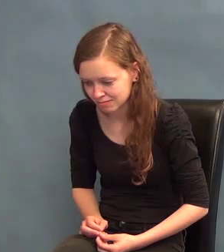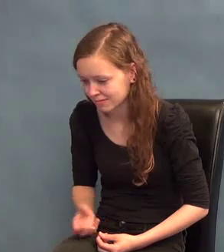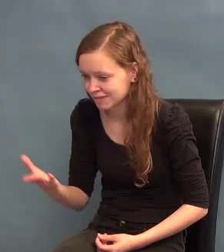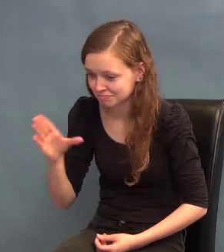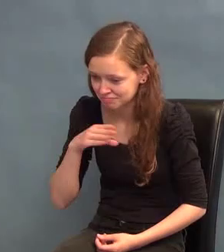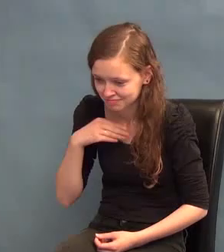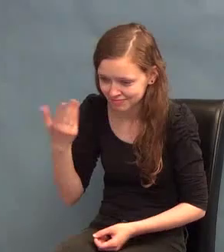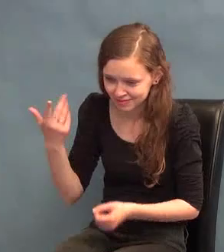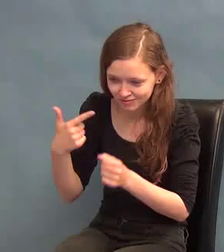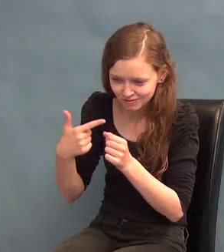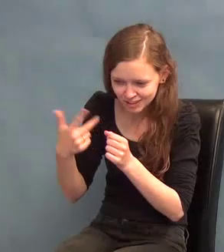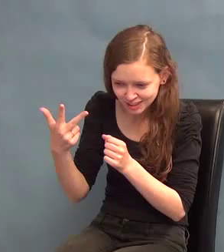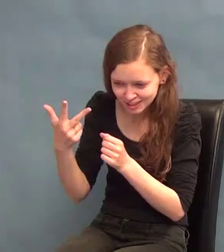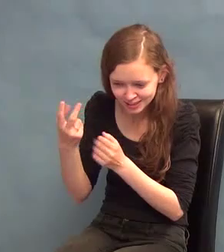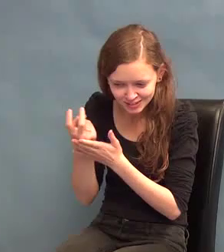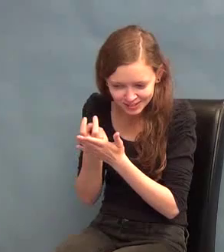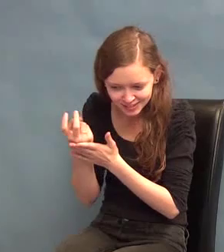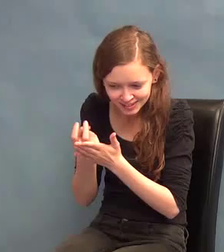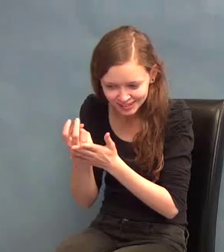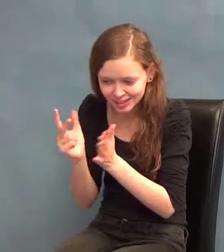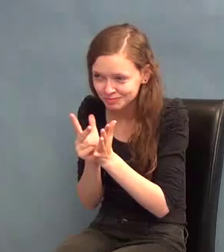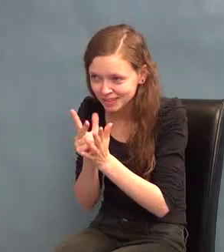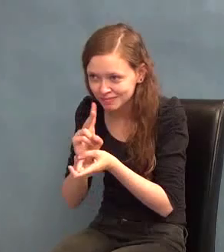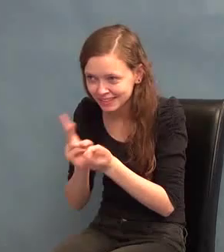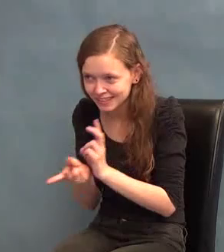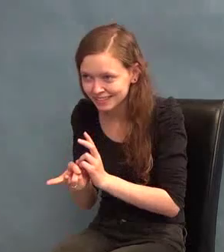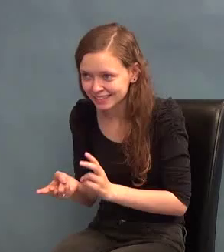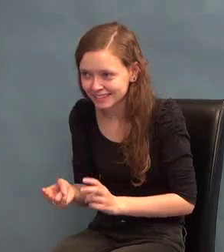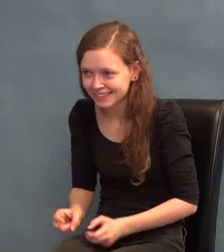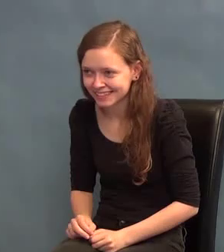Możemy się spotkać dwudziestego trzeciego lutego o godzinie 18:00.